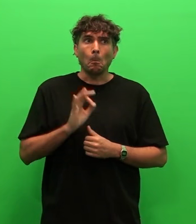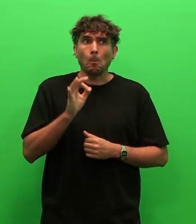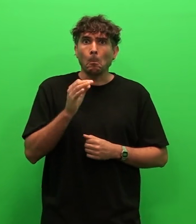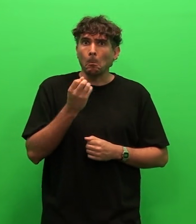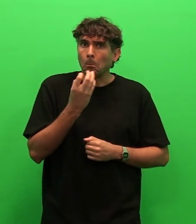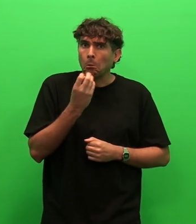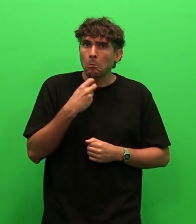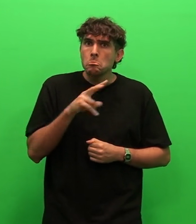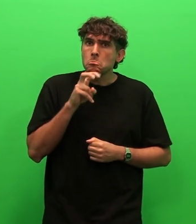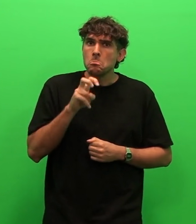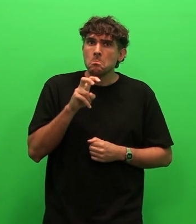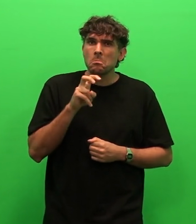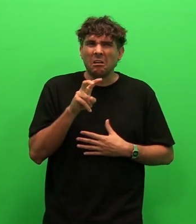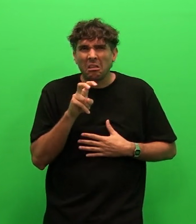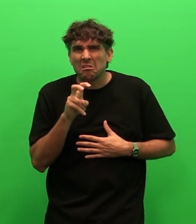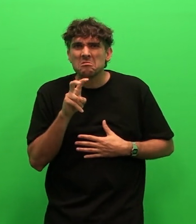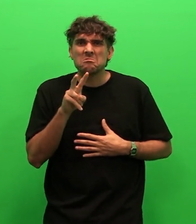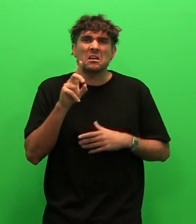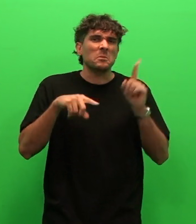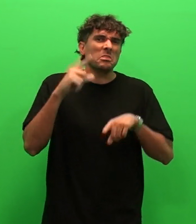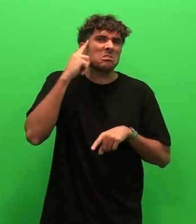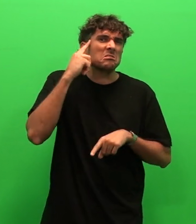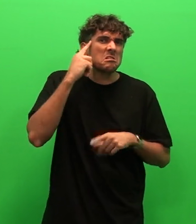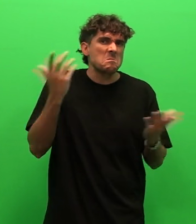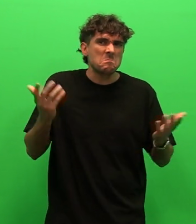Sí, respiro bé, però de vegades em costa, depèn del dia, no ho sé.